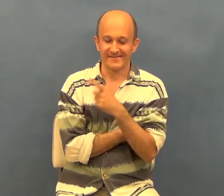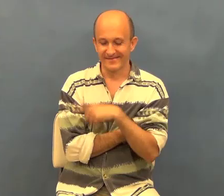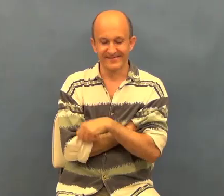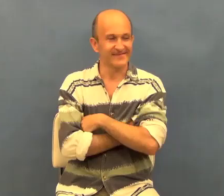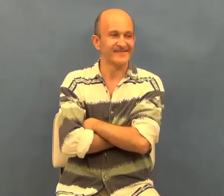Aha.